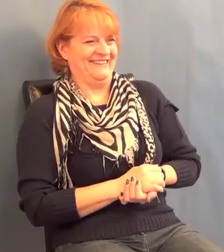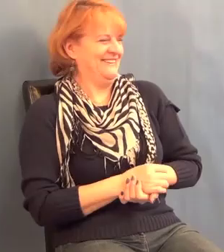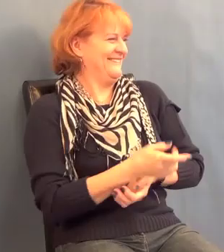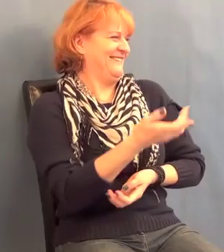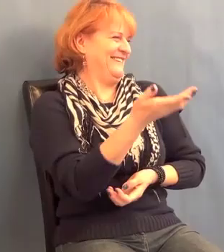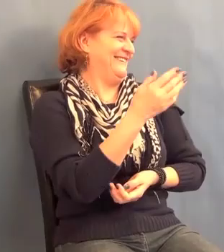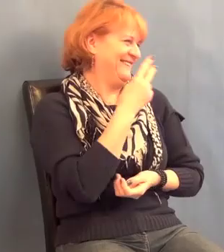No! Widzisz?